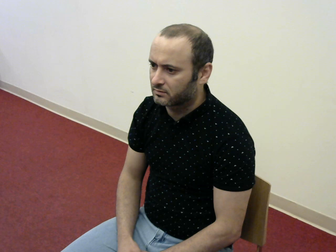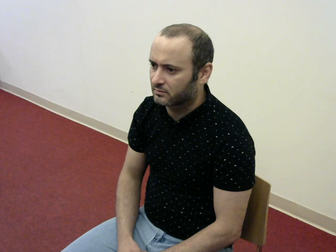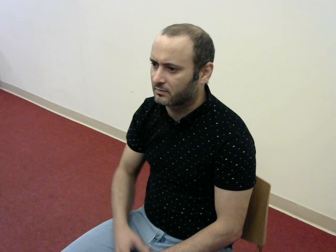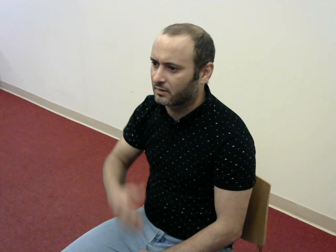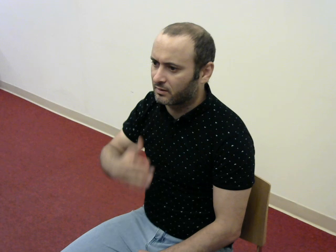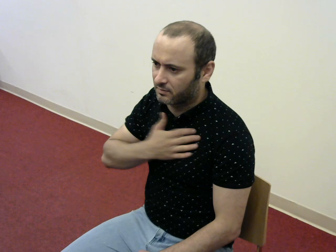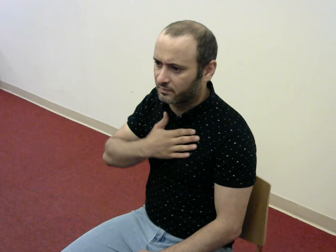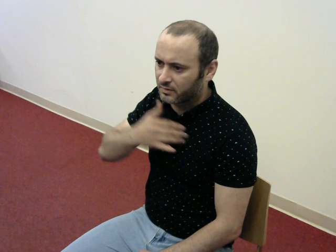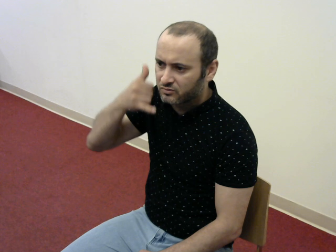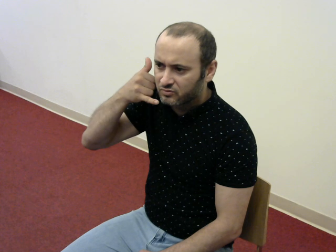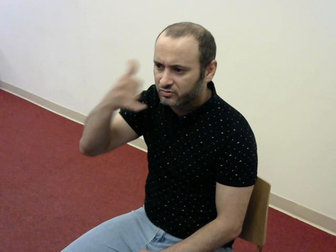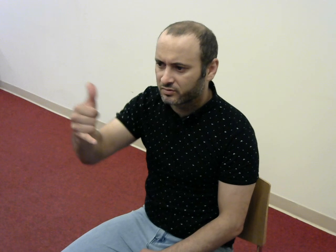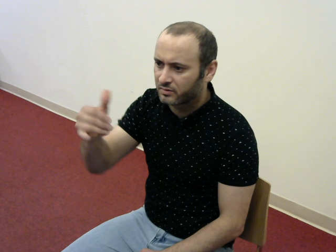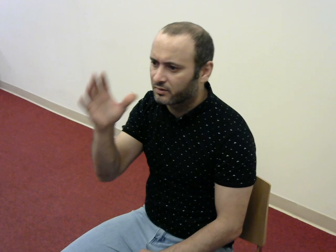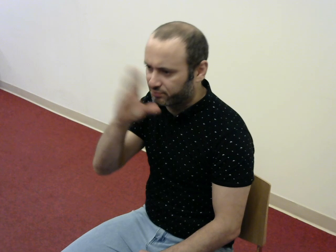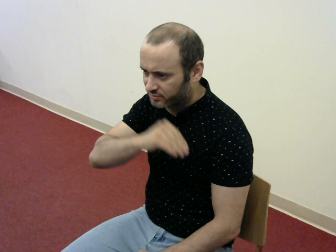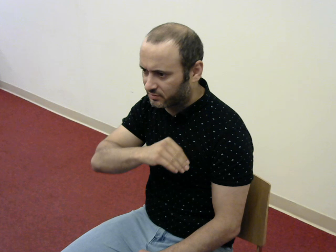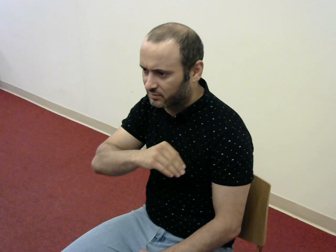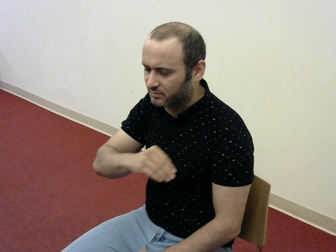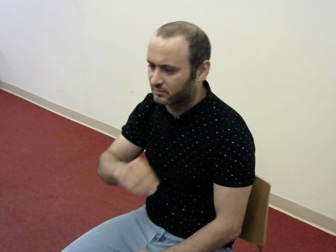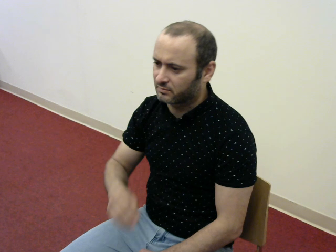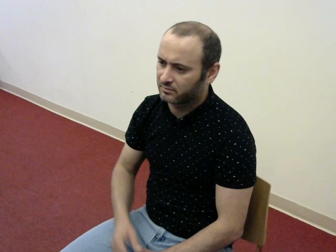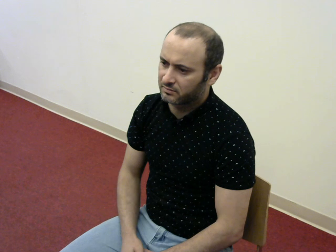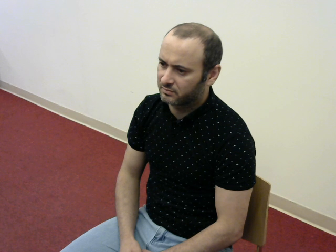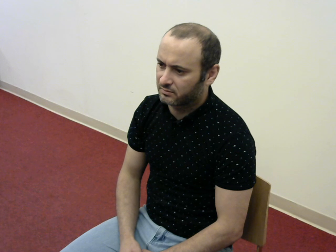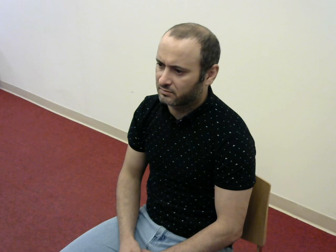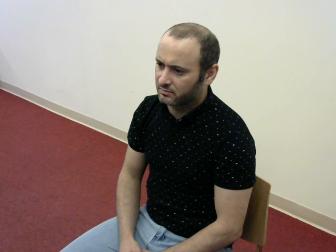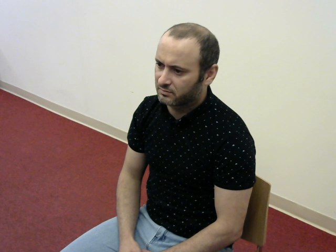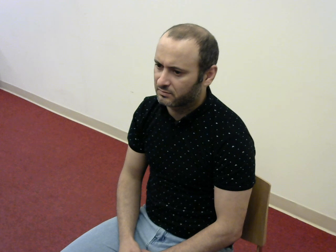Mən zəng edə bilərəmmi?